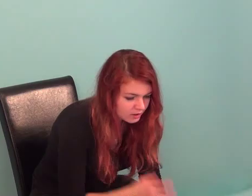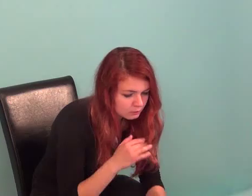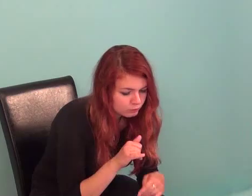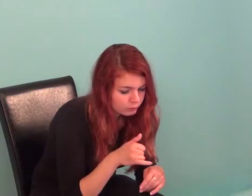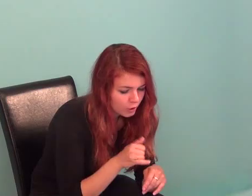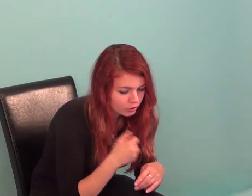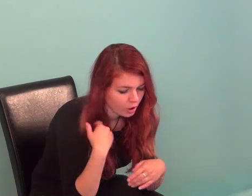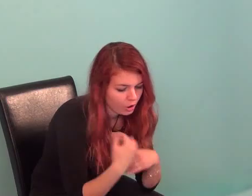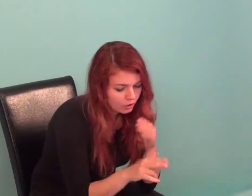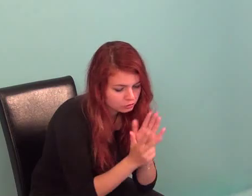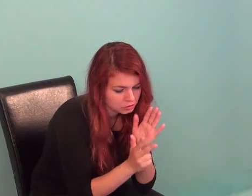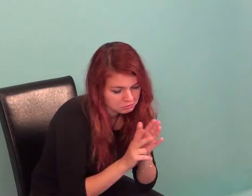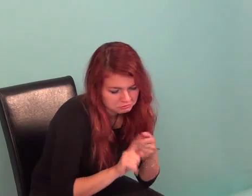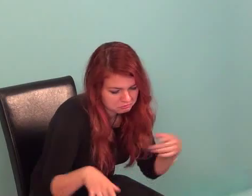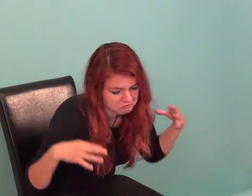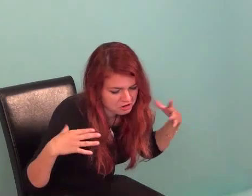W piątek kończę o osiemnastej, a potem jestem wolna.